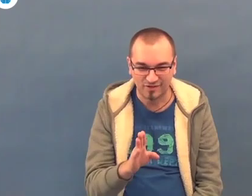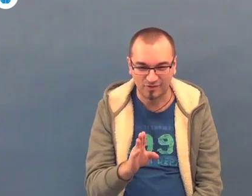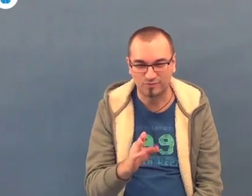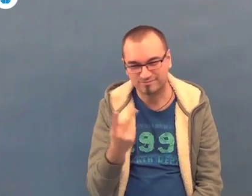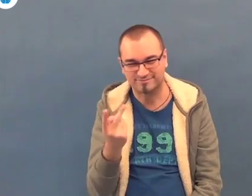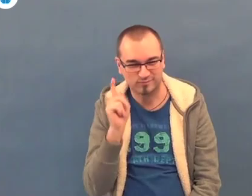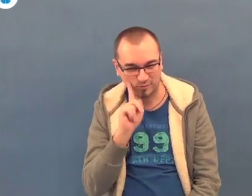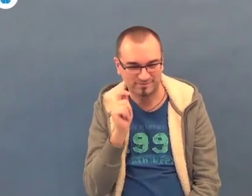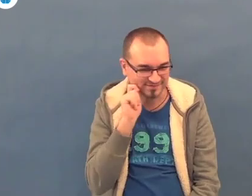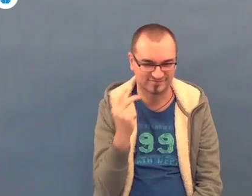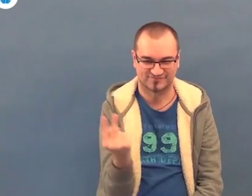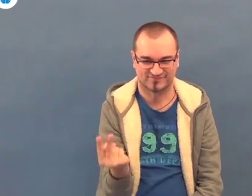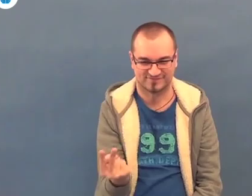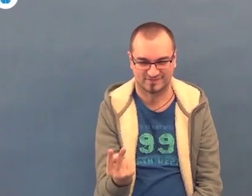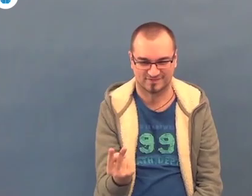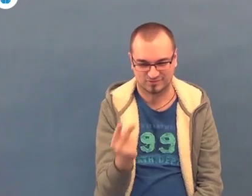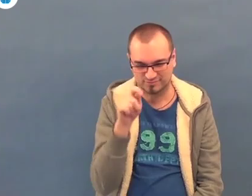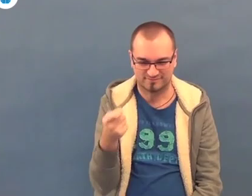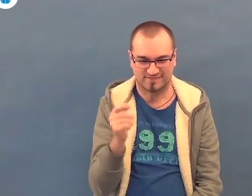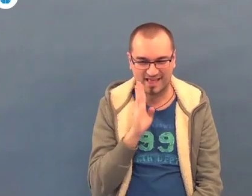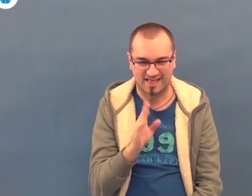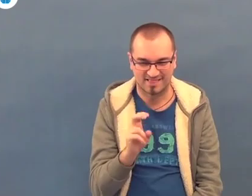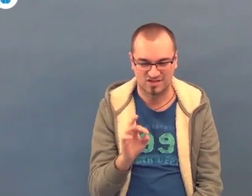Dwoje - chłopak i dziewczyna, taką parę nazywamy hetero.